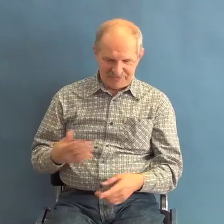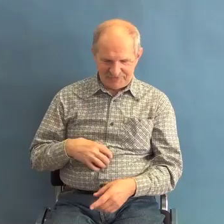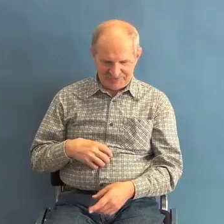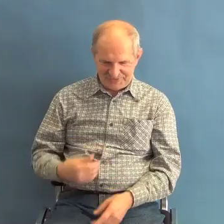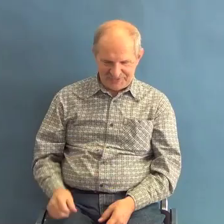Śmieszne.